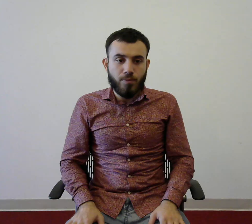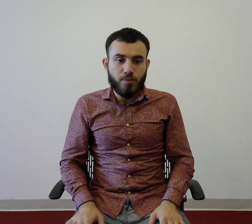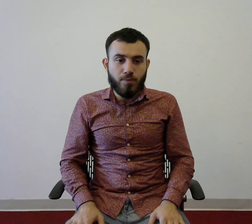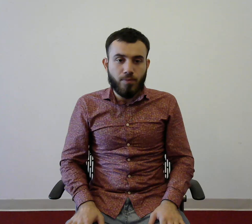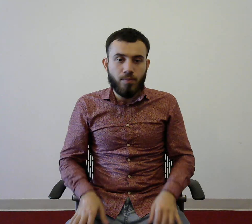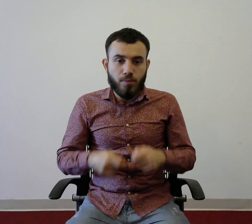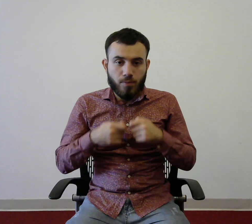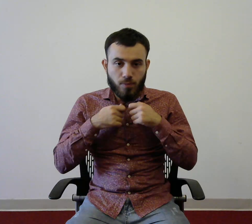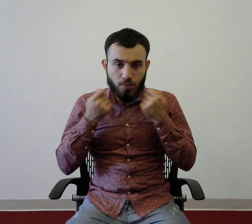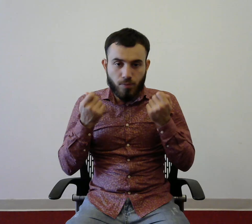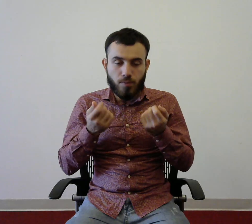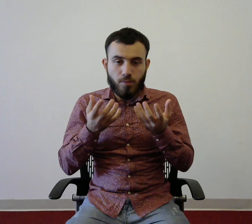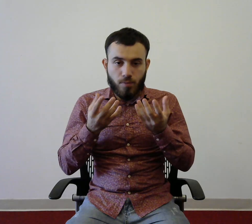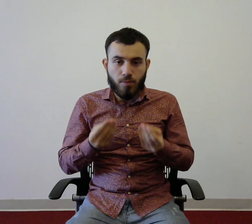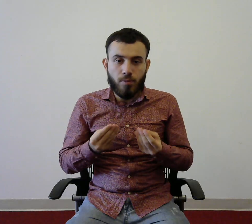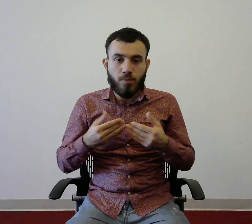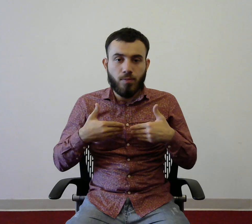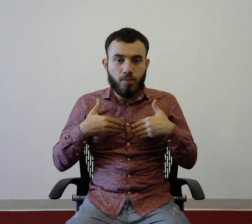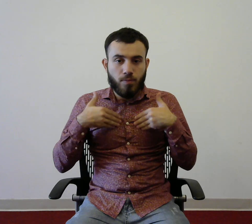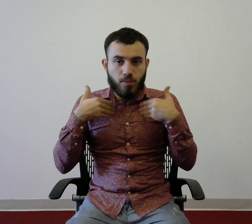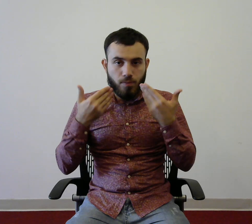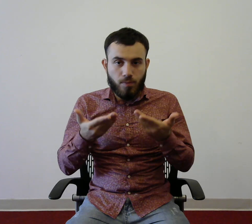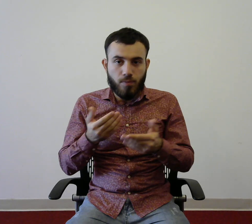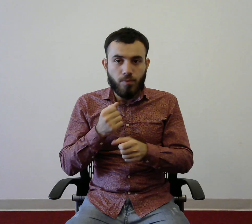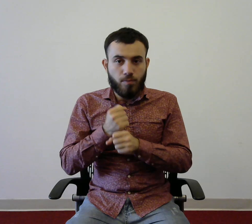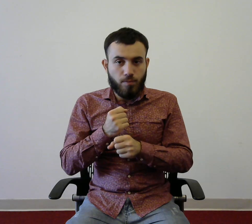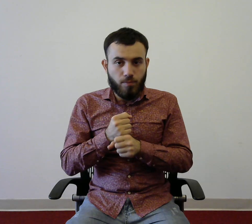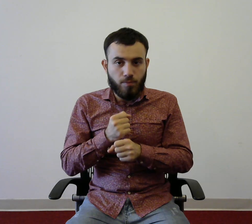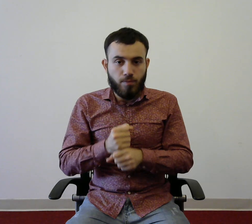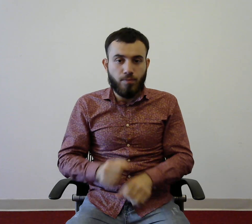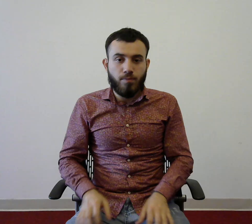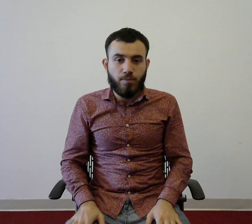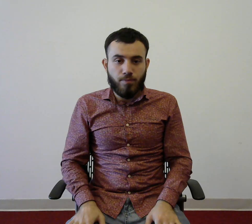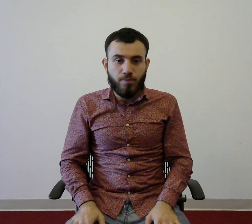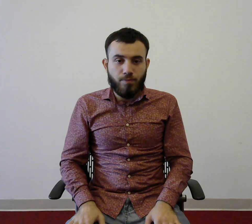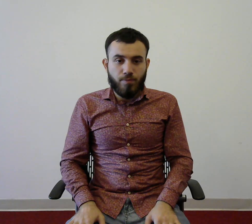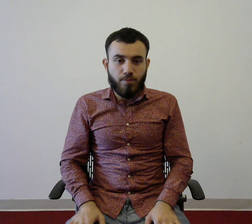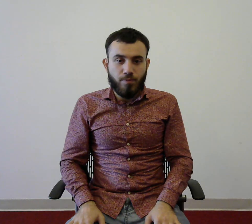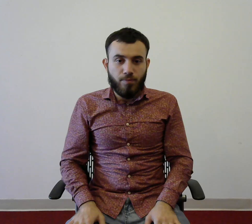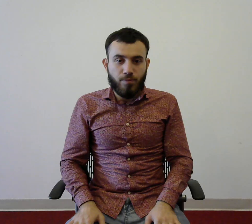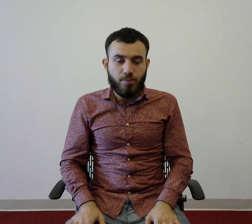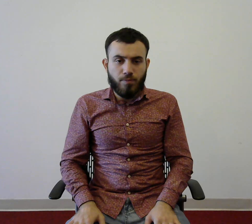Ad gününü təbrik edirəm